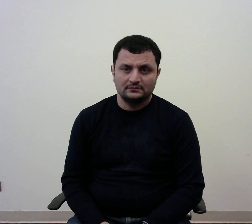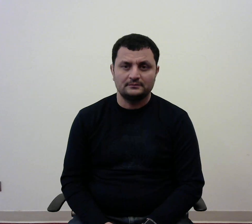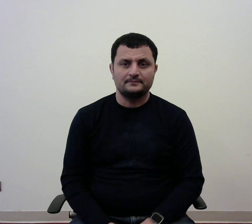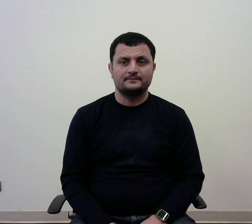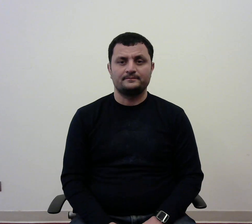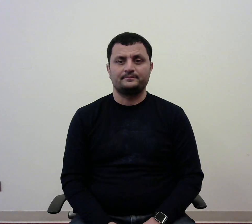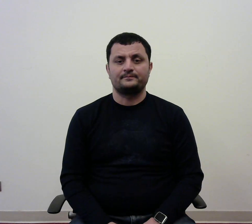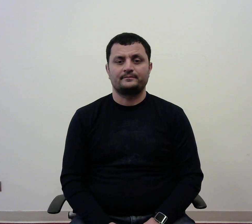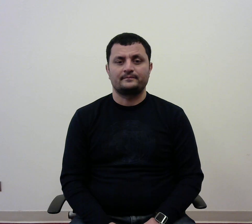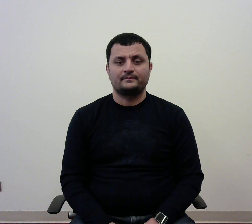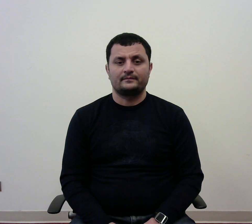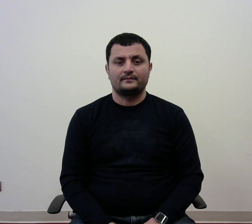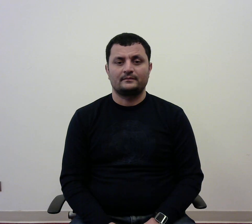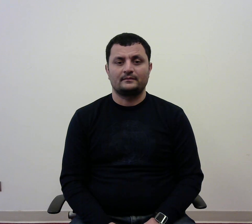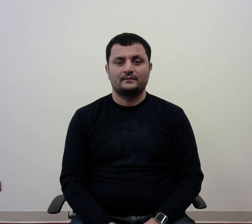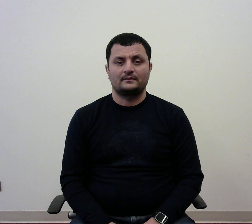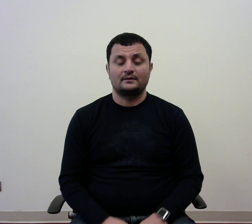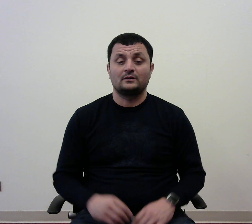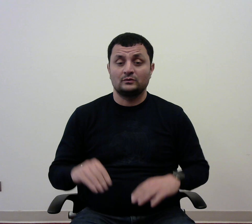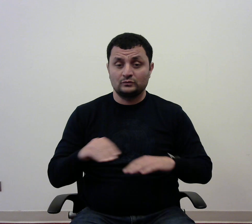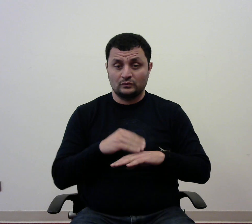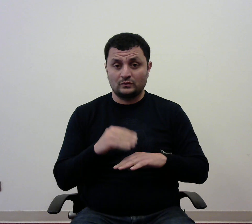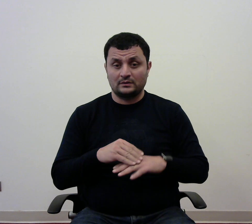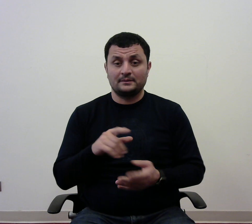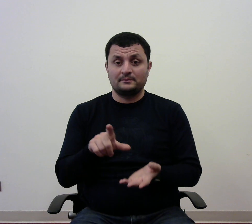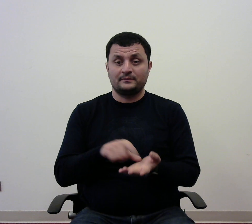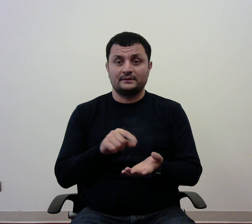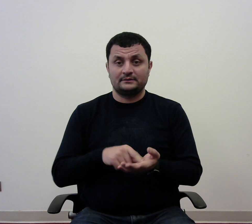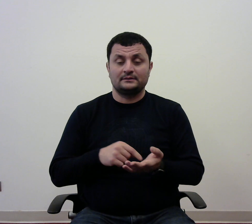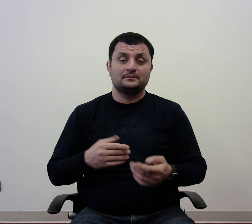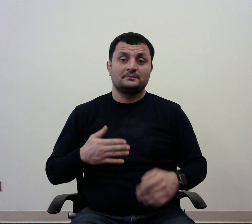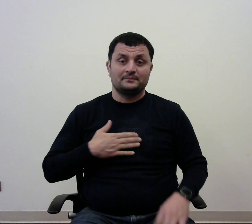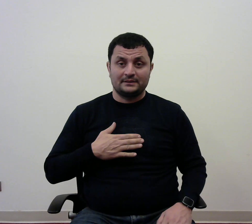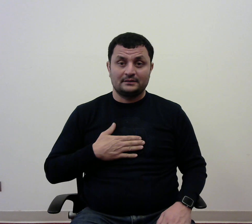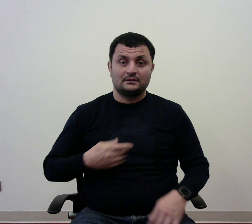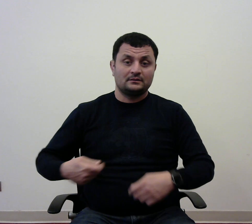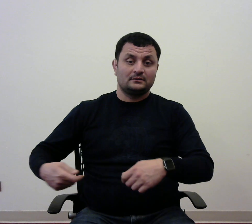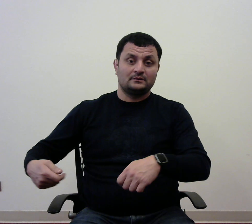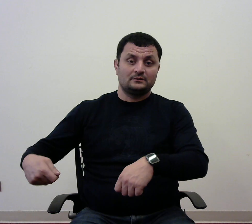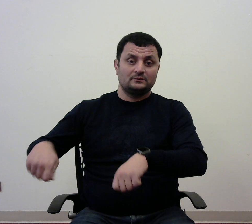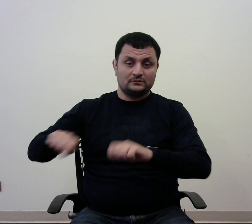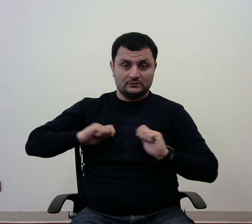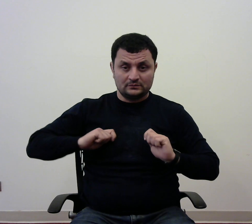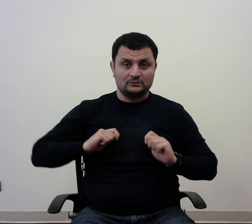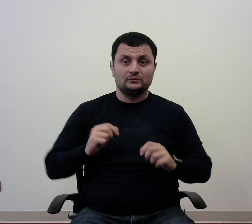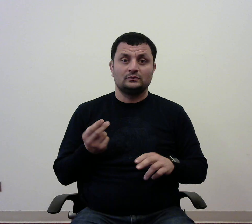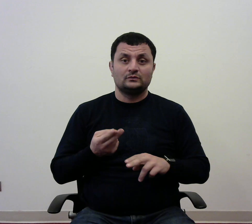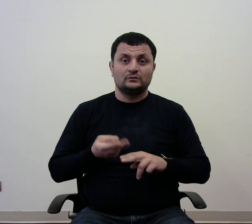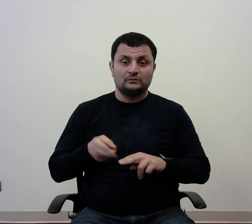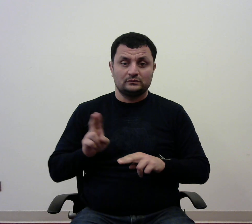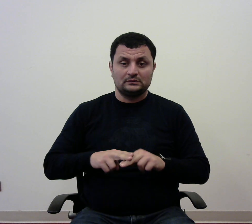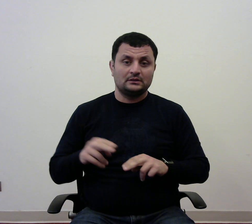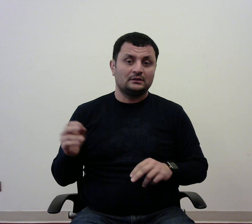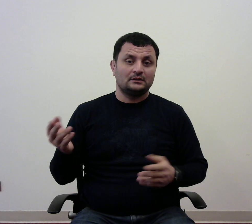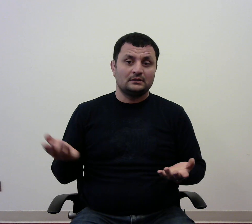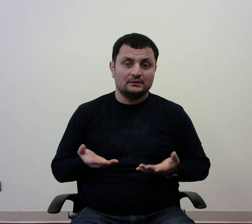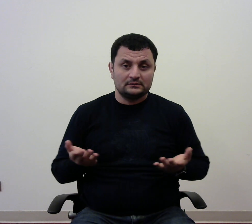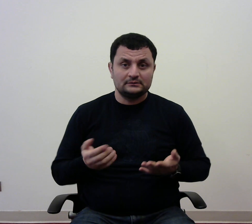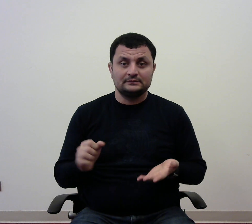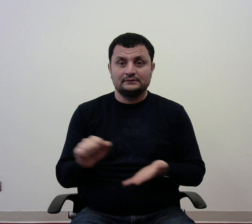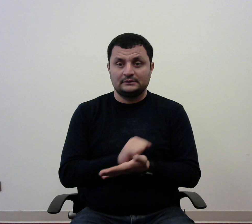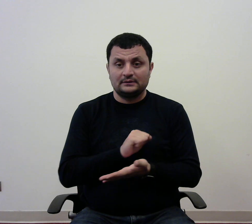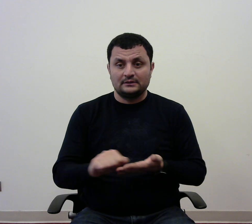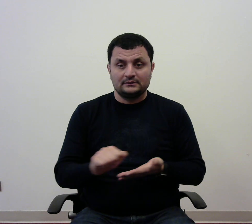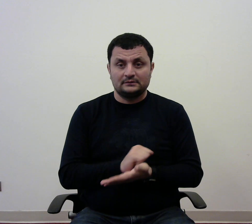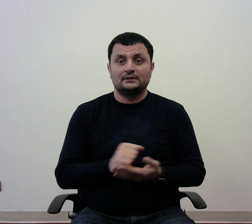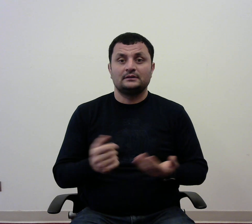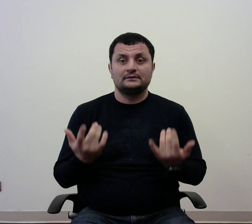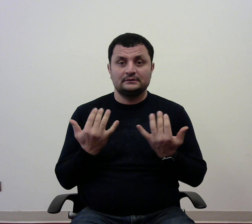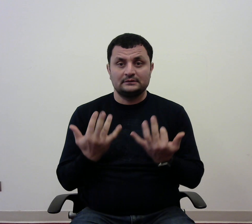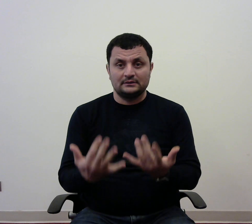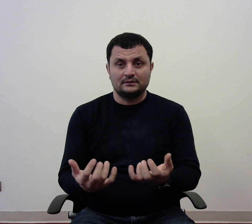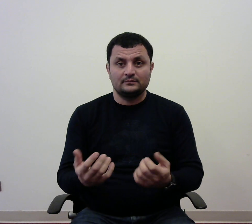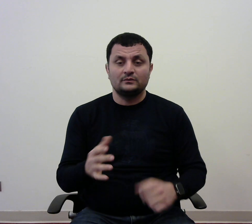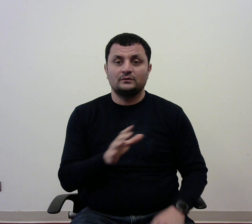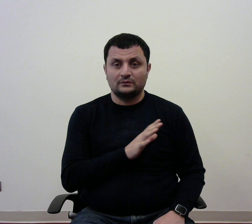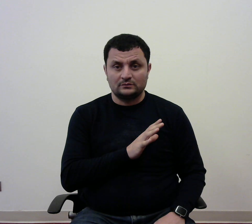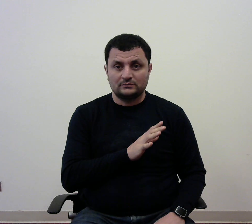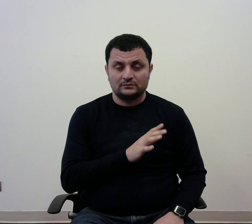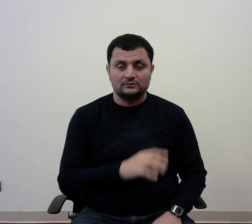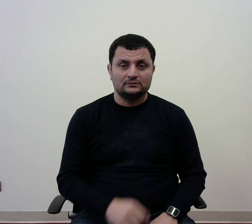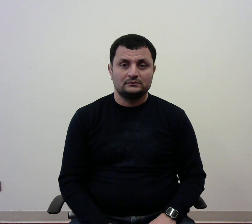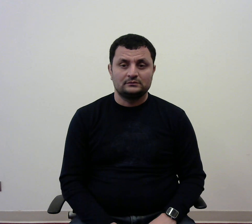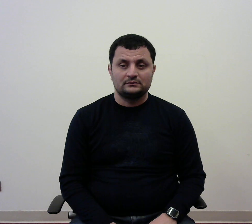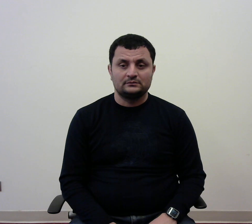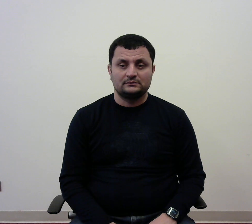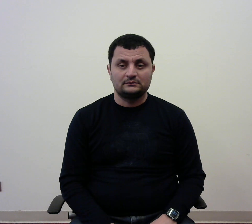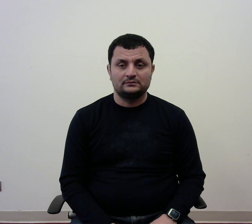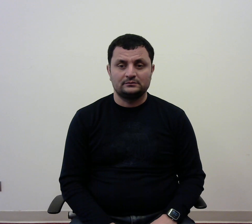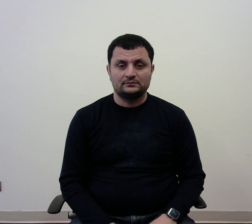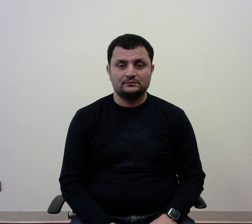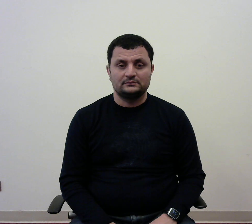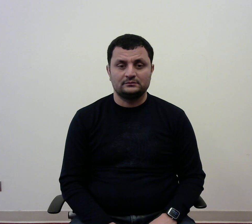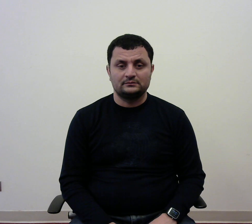Yoldaşımın pensiyasını mənə köçürmək üçün hansı sənədlər tələb olunur?